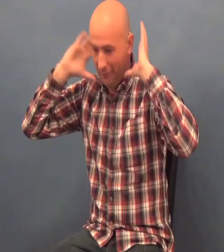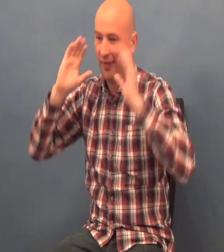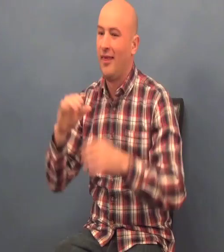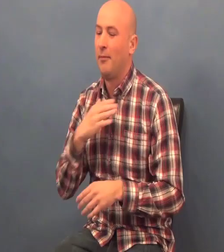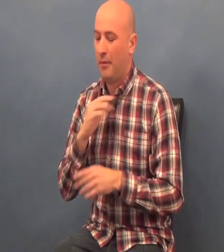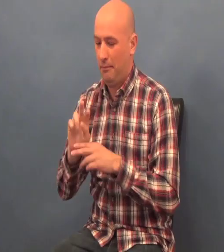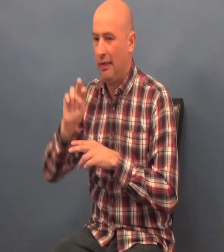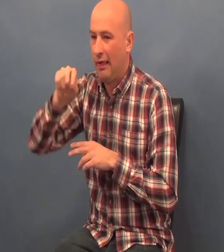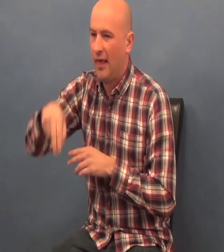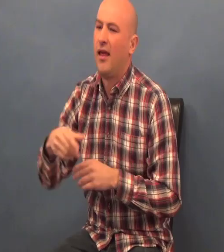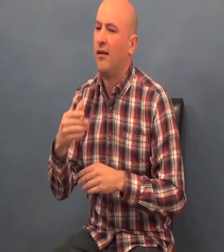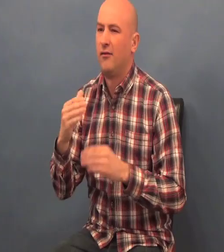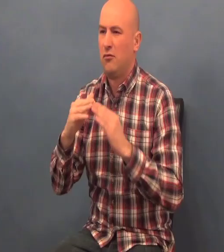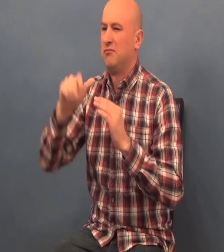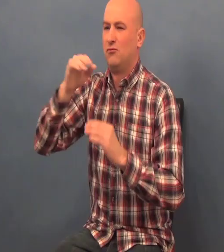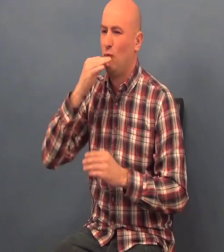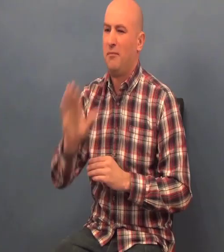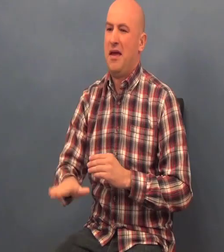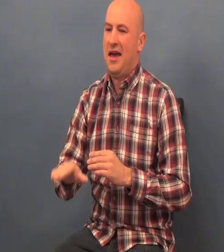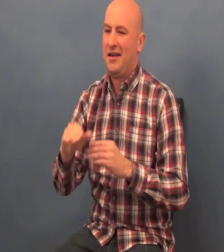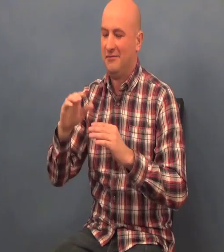Pies wyskakuje przez okno. Pokój jest na parterze, więc pies jest bezpieczny.